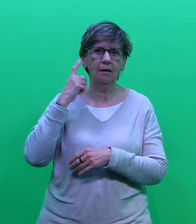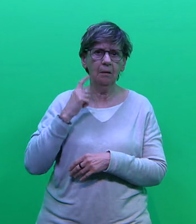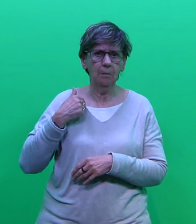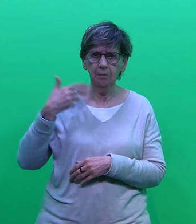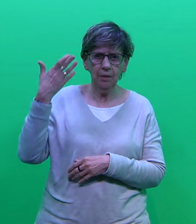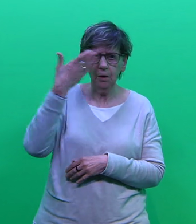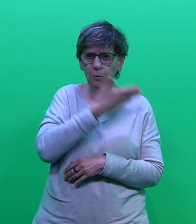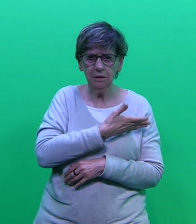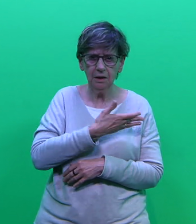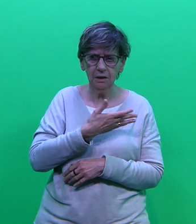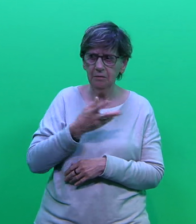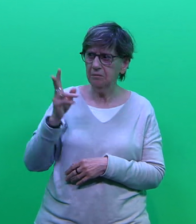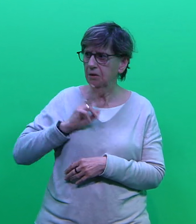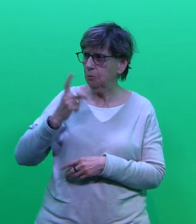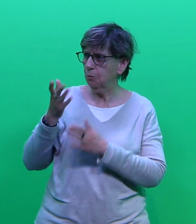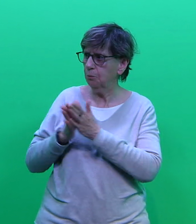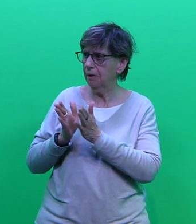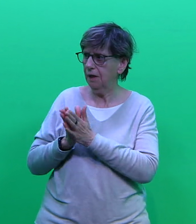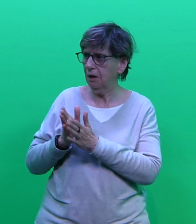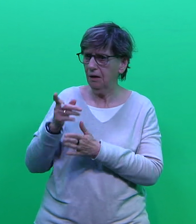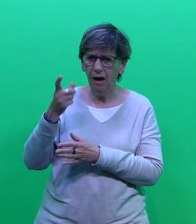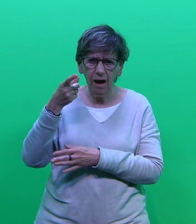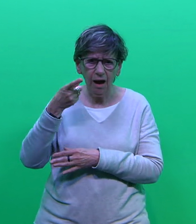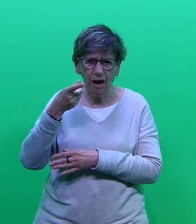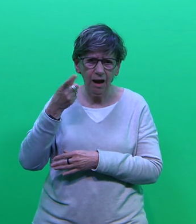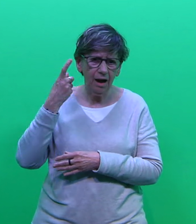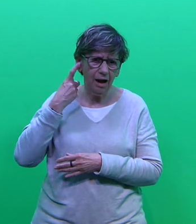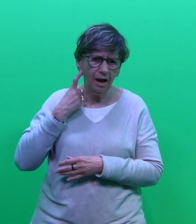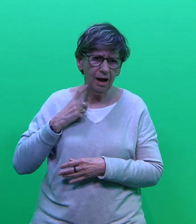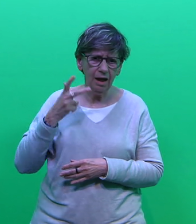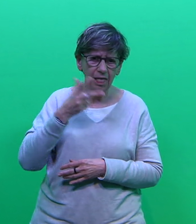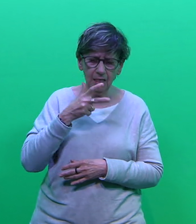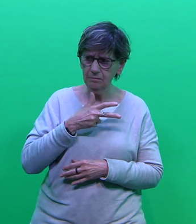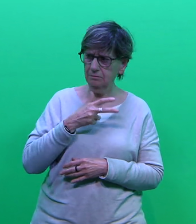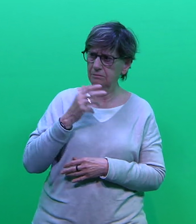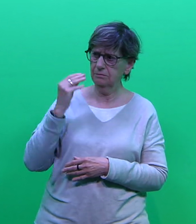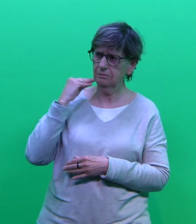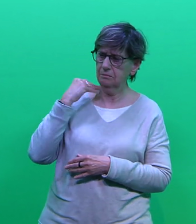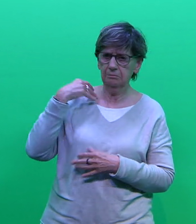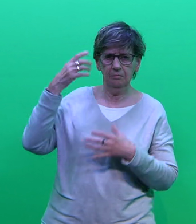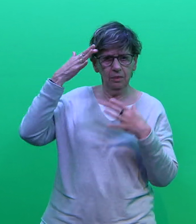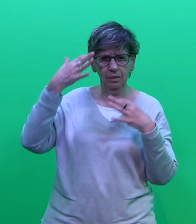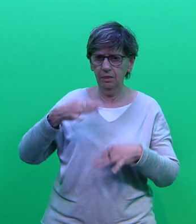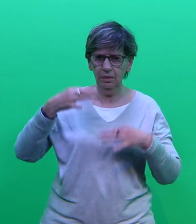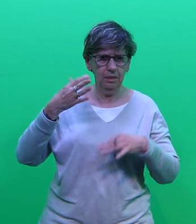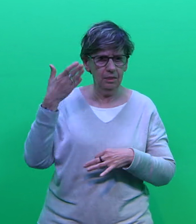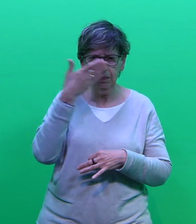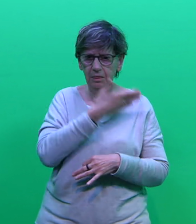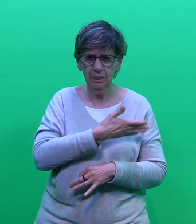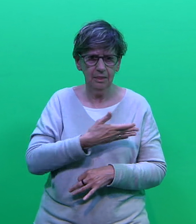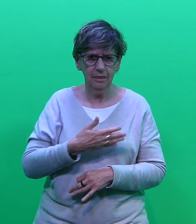Em va caure líquid de l'orella i no me'n vaig adonar, un company em va dir que em queia líquid i em va sorprendre perquè no me n'havia adonat.